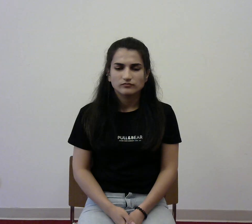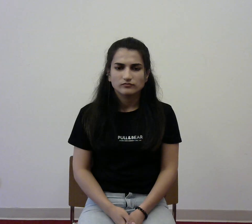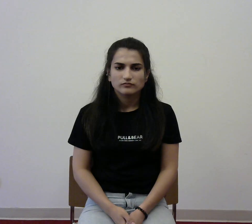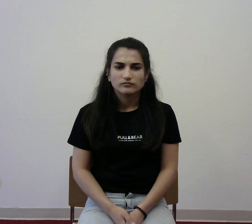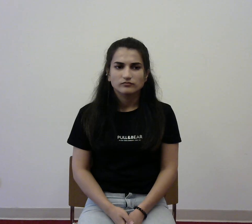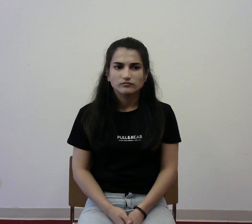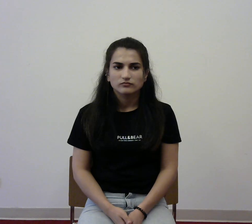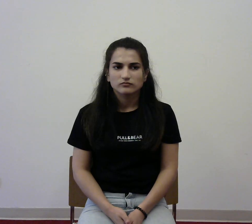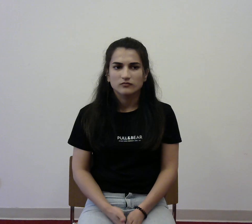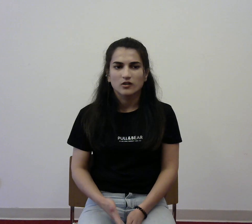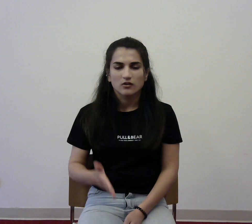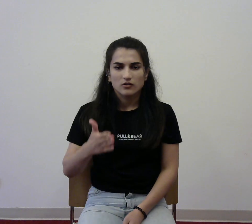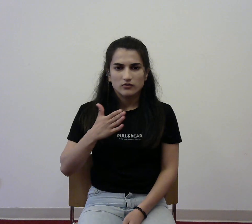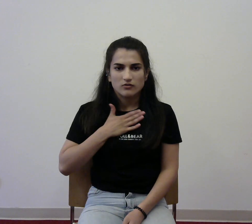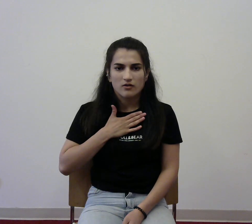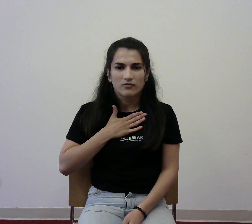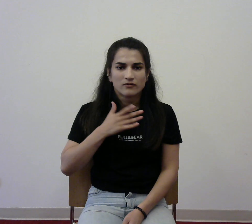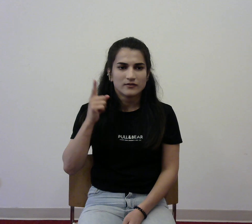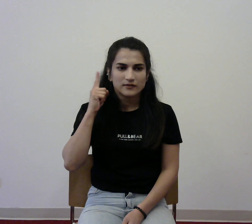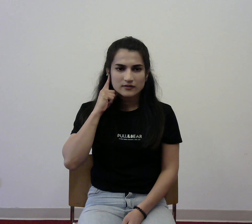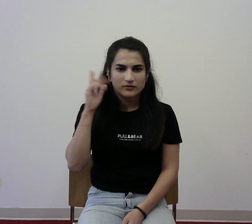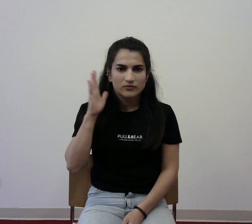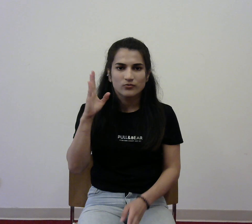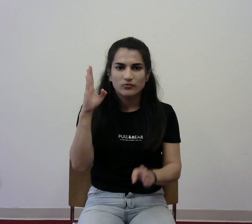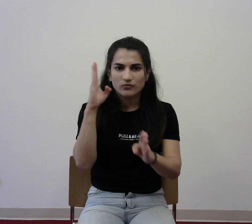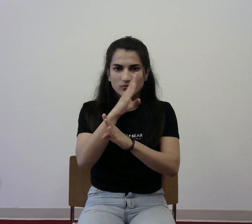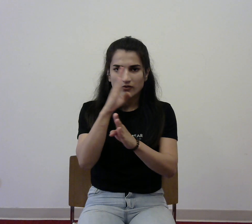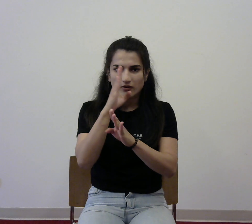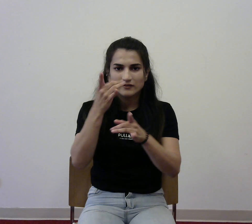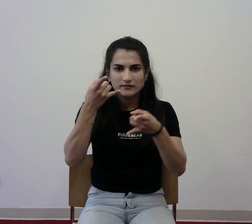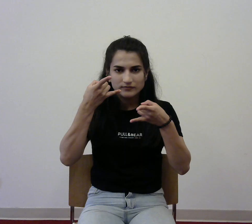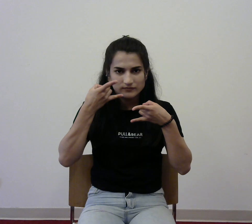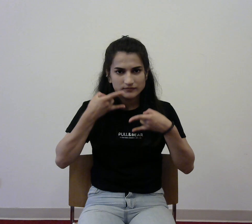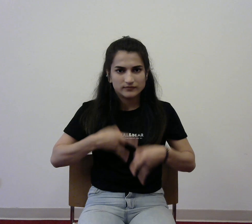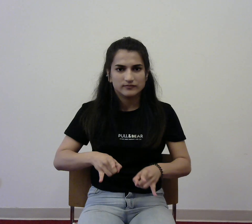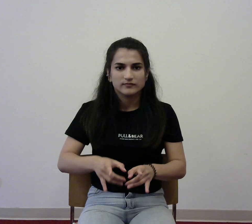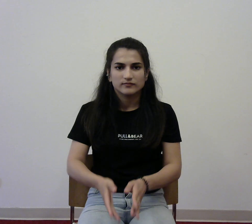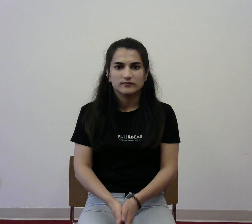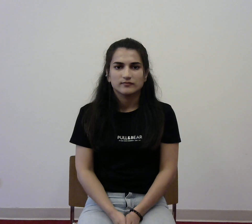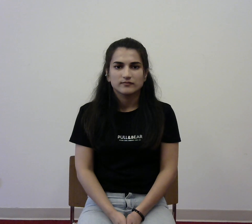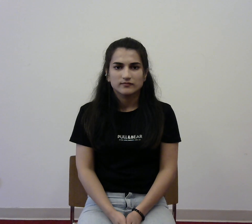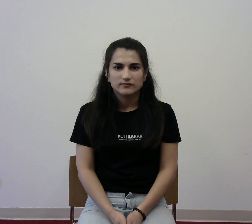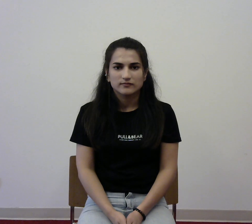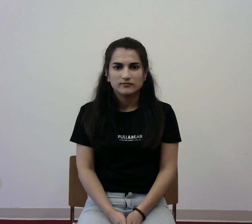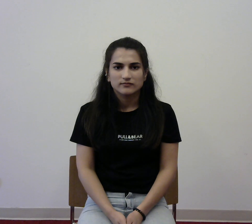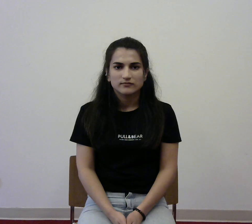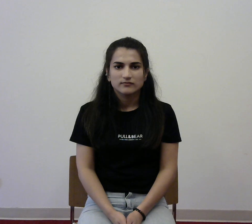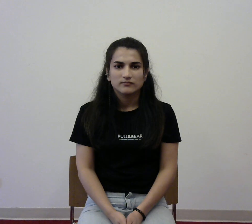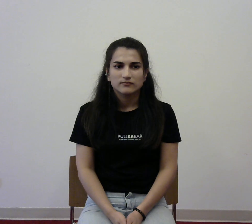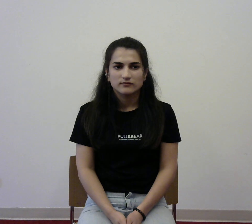Mənim eşitmə məhdudiyyətim anadangəlmədir